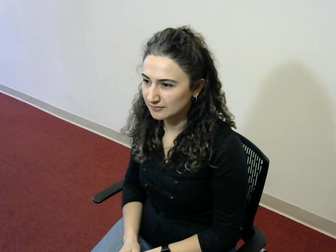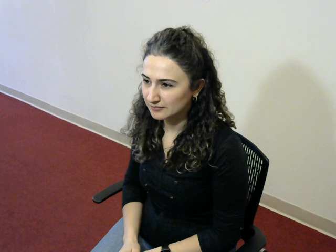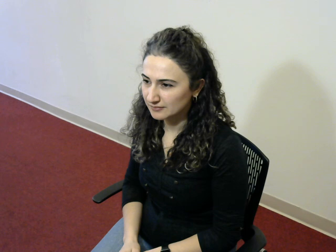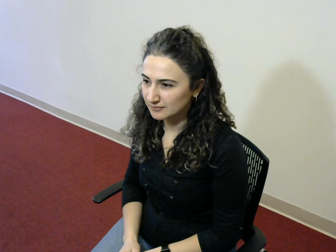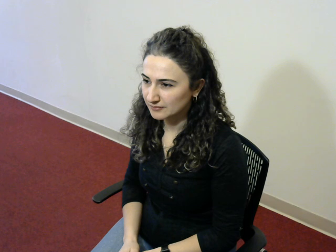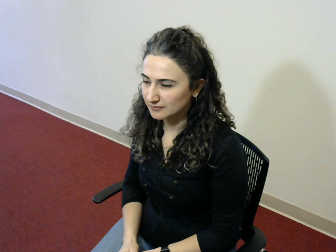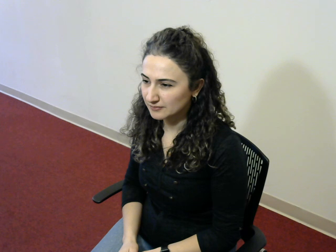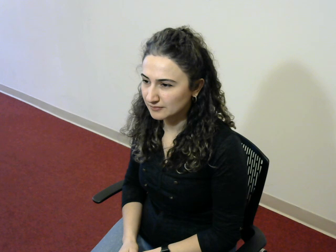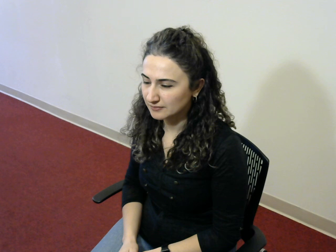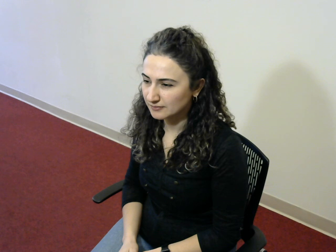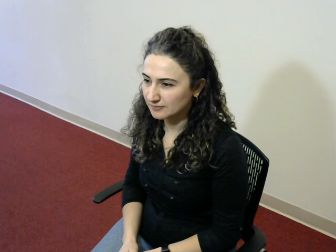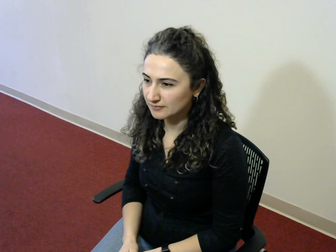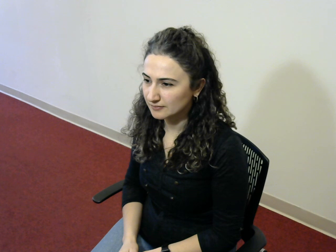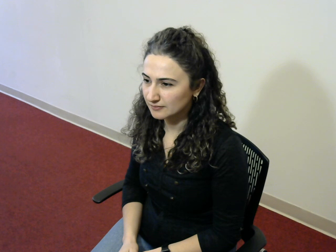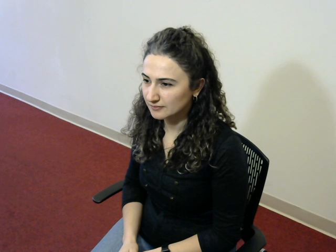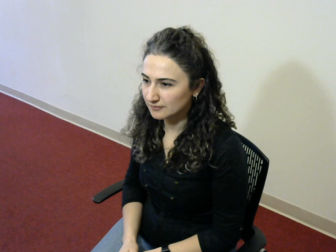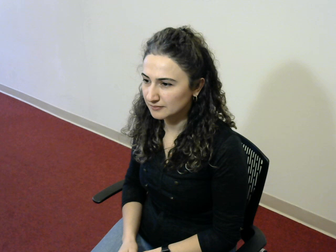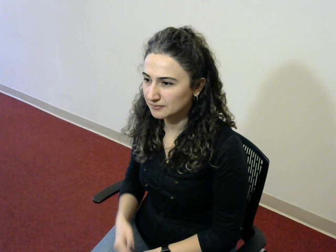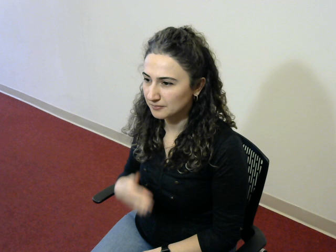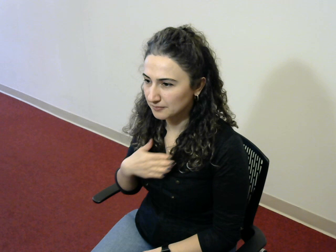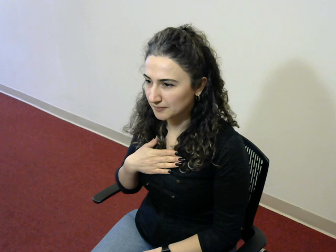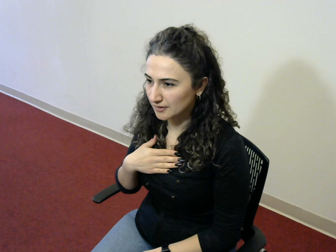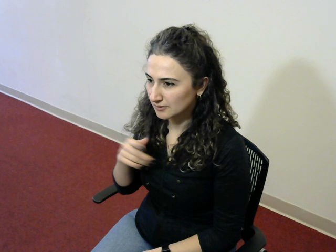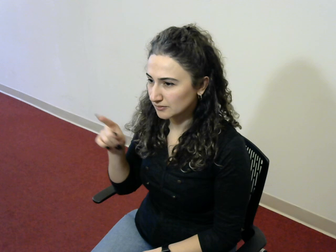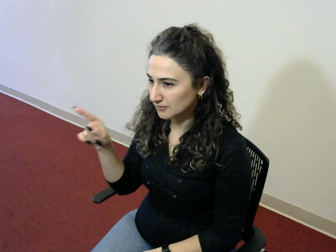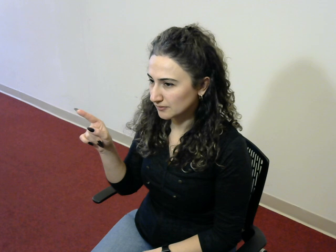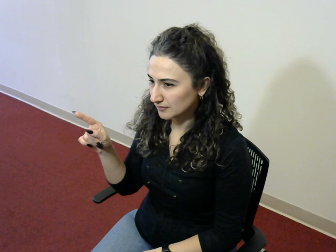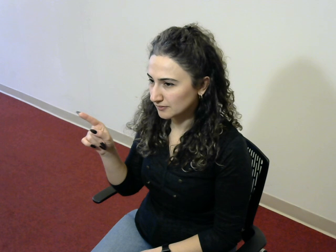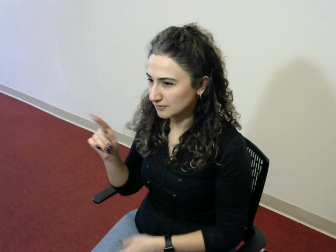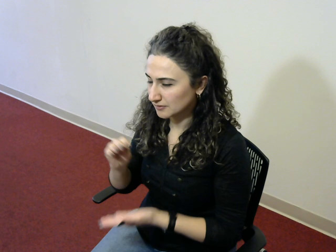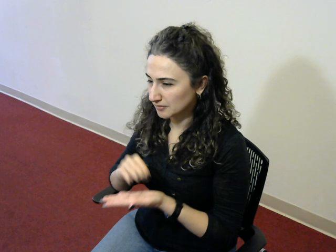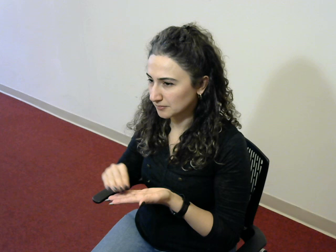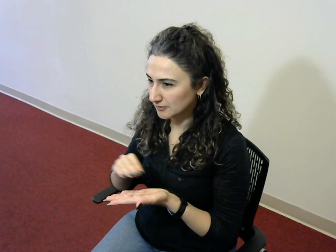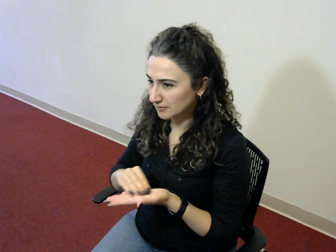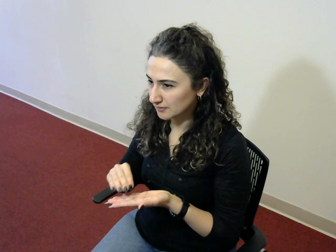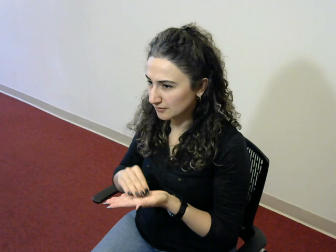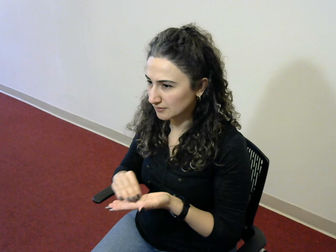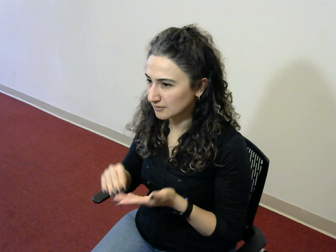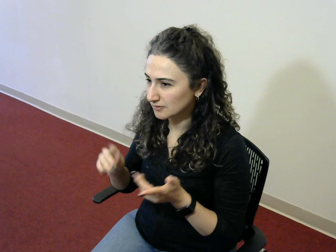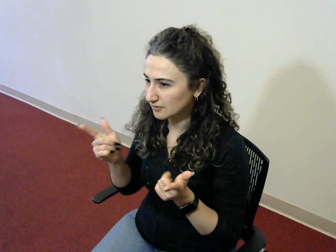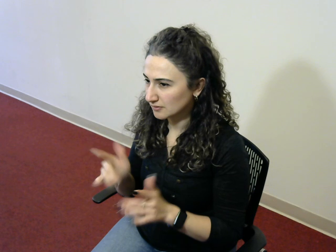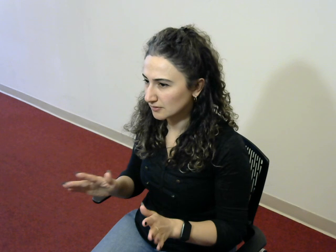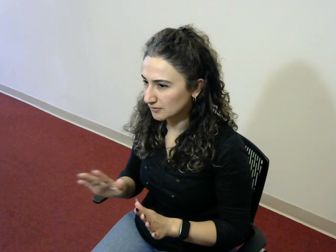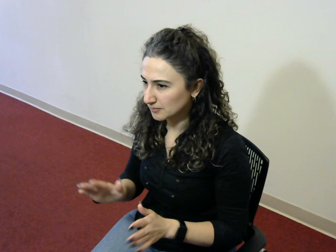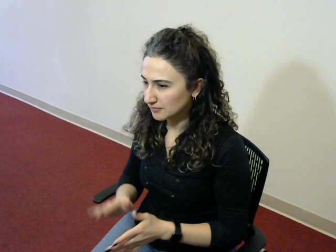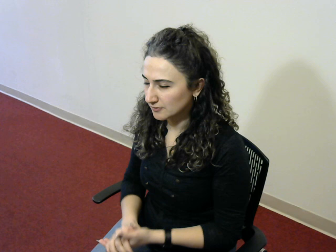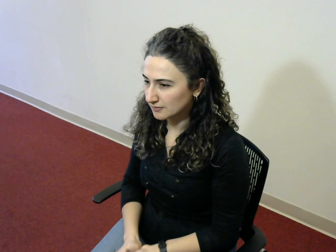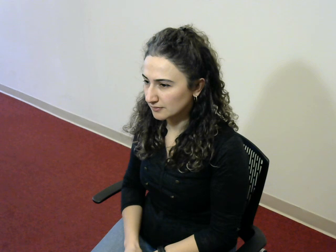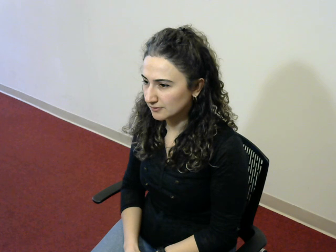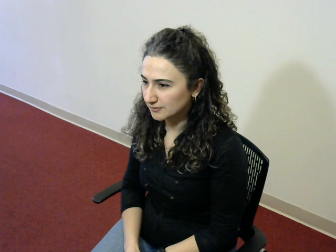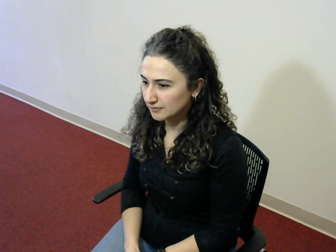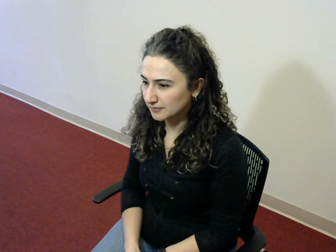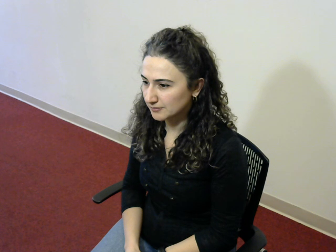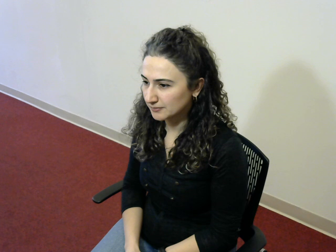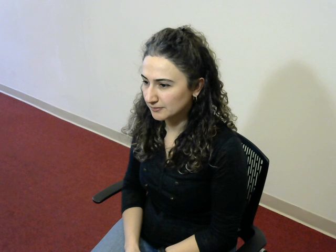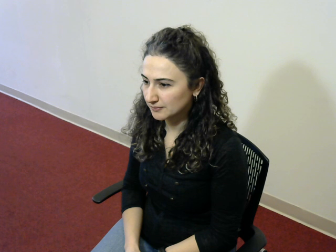Mən onun yazdıqları ilə razı deyiləm